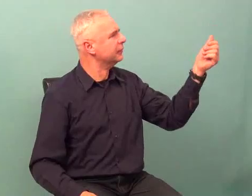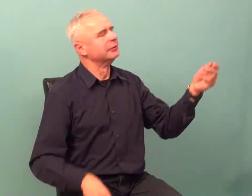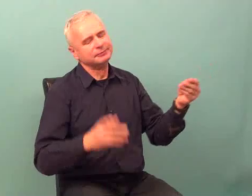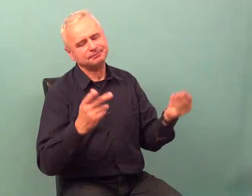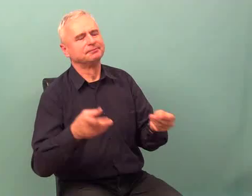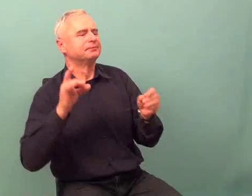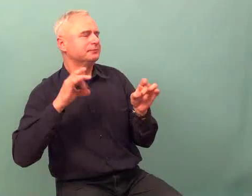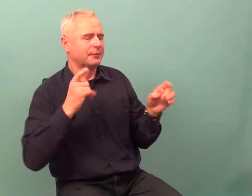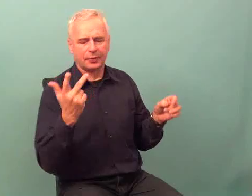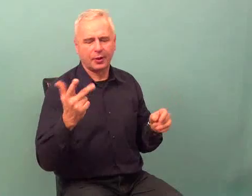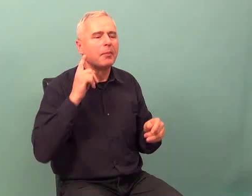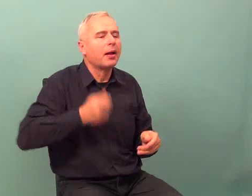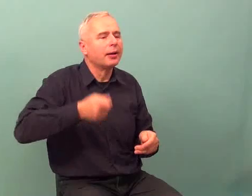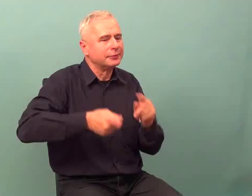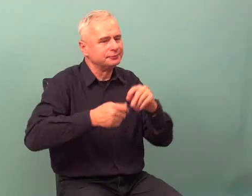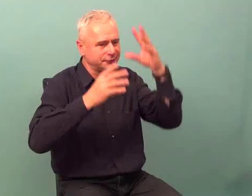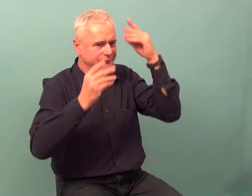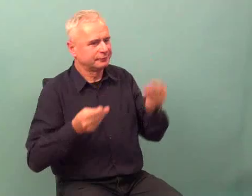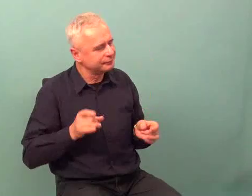Chłopak z rakietką podbiegł do chłopca z kapeluszem.